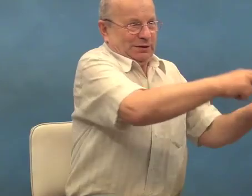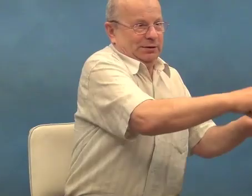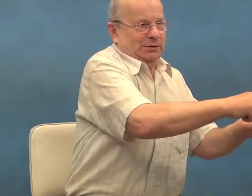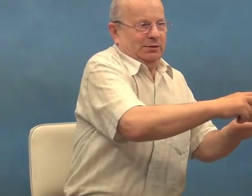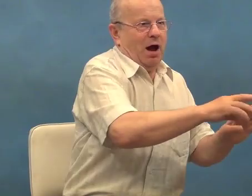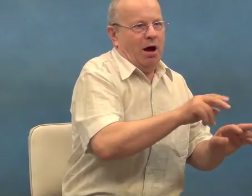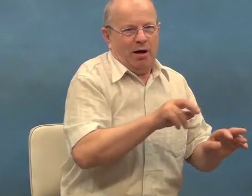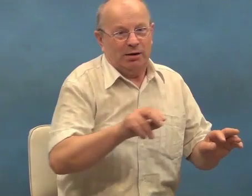Charlie Chaplin odszedł.